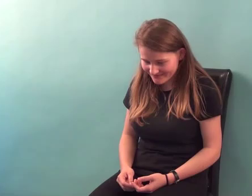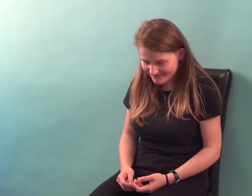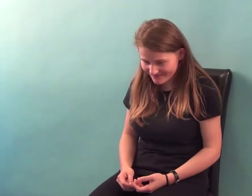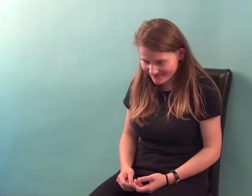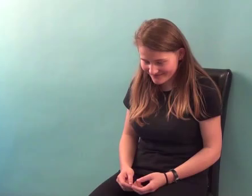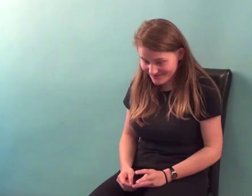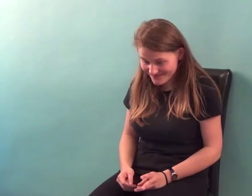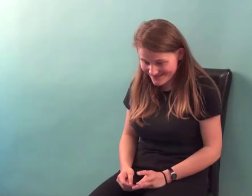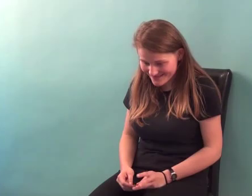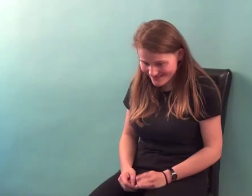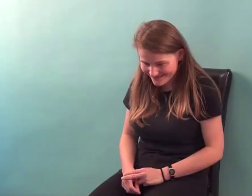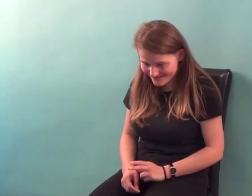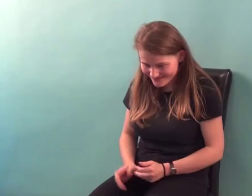Wtorek o szesnastej.